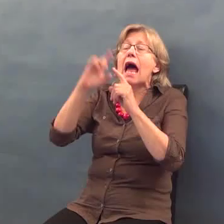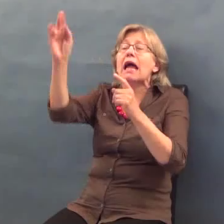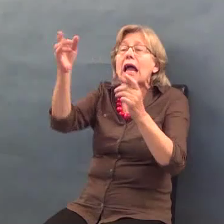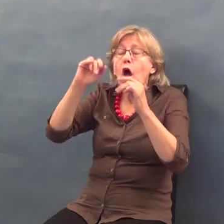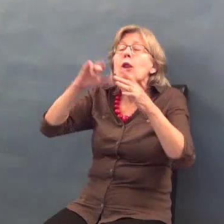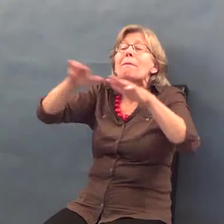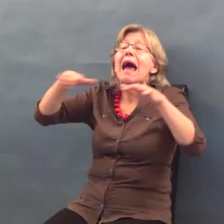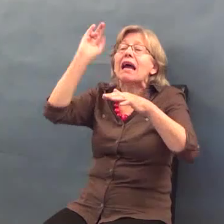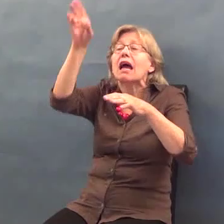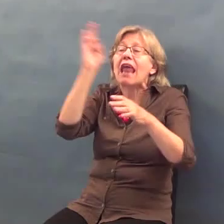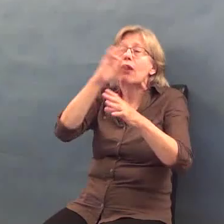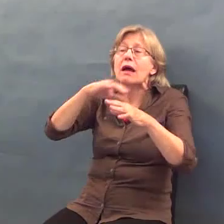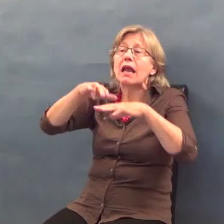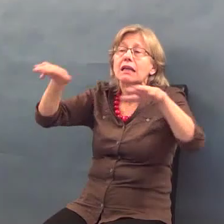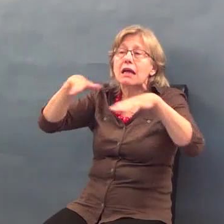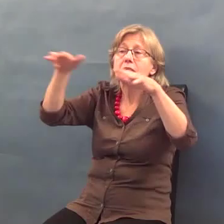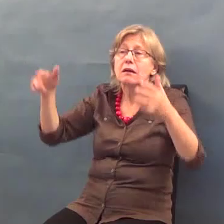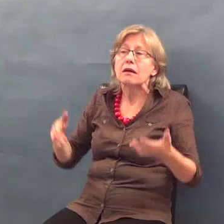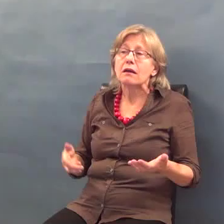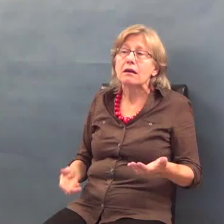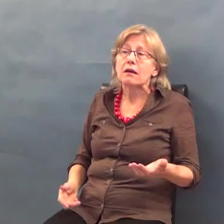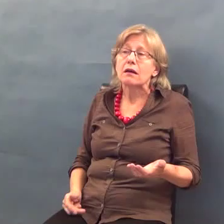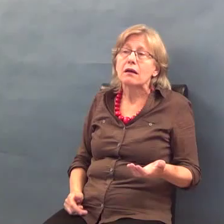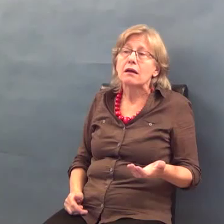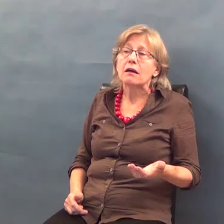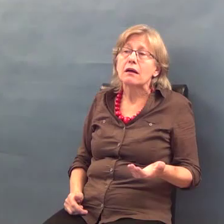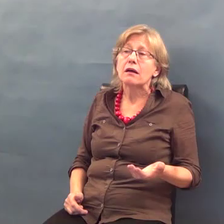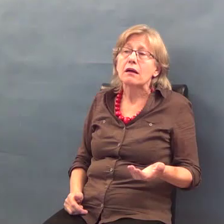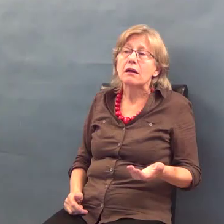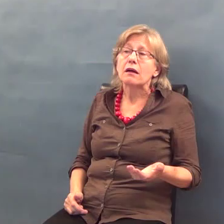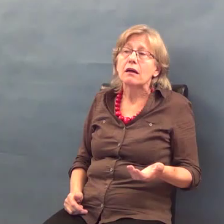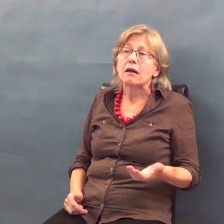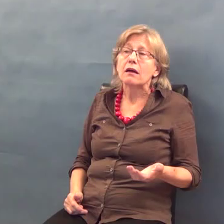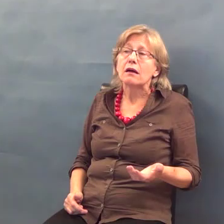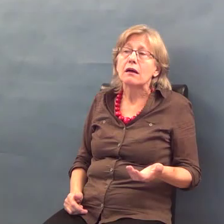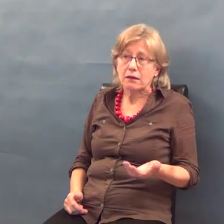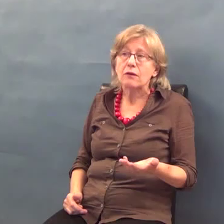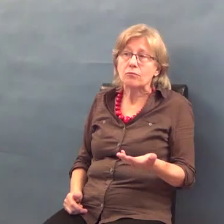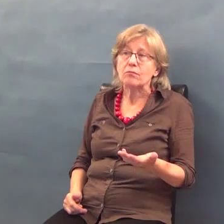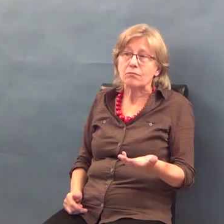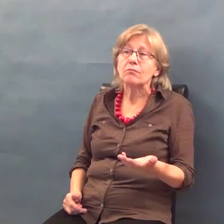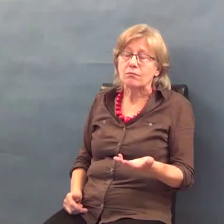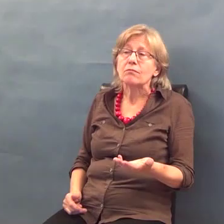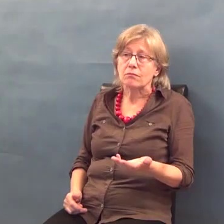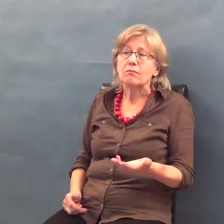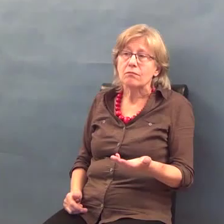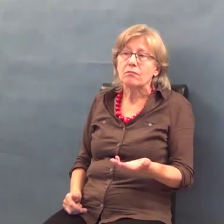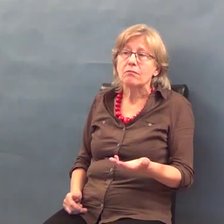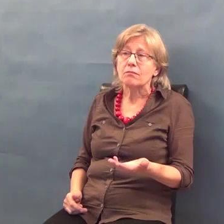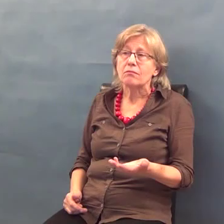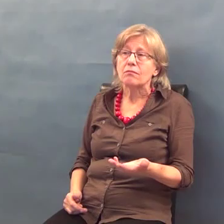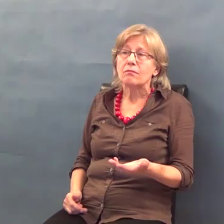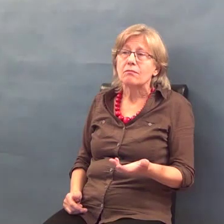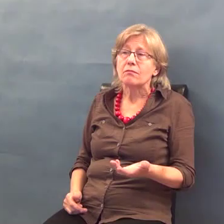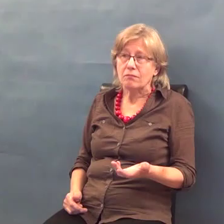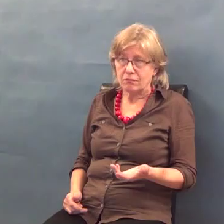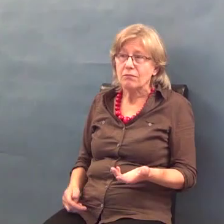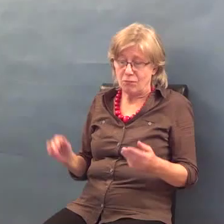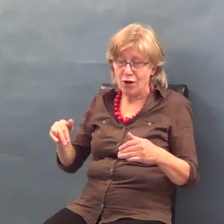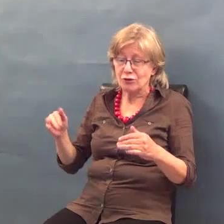Basen na dworze. Tak, tak, może.